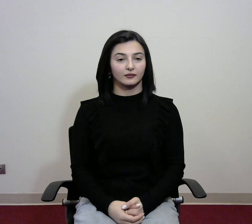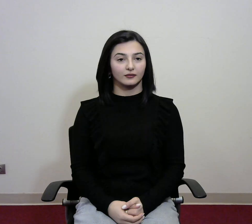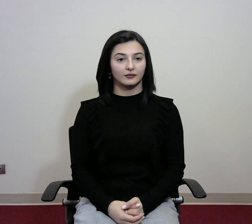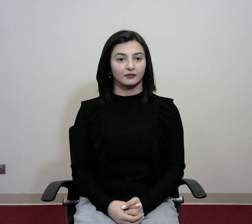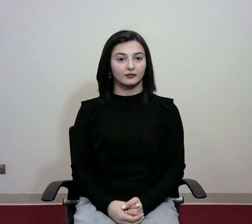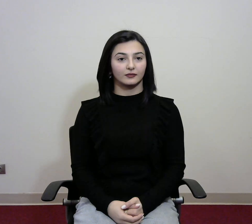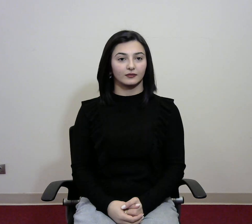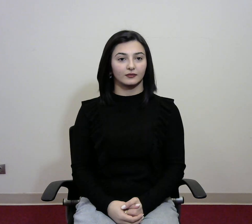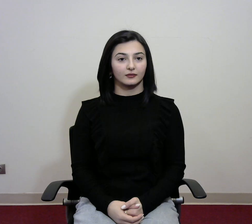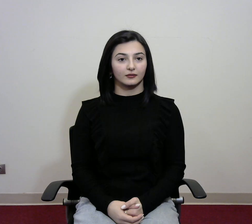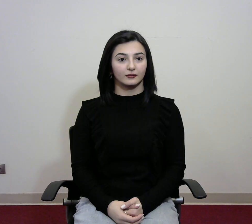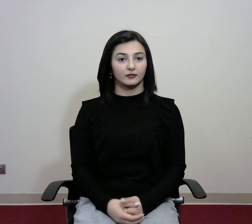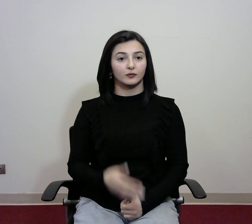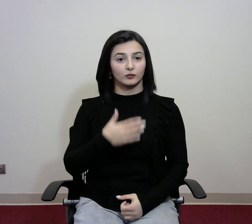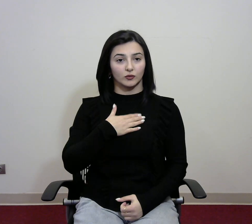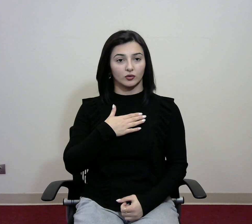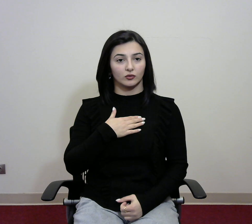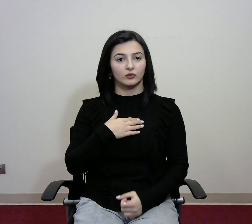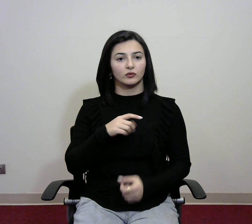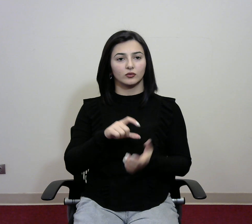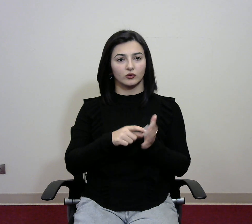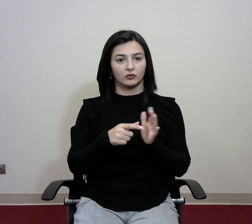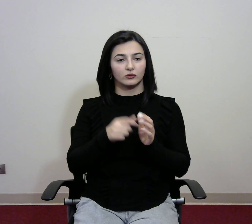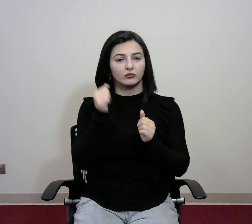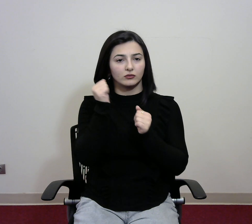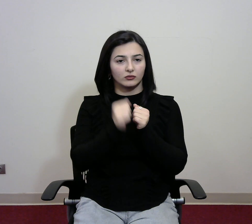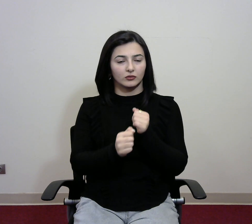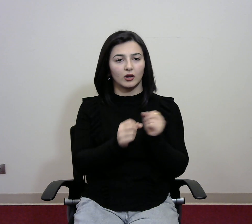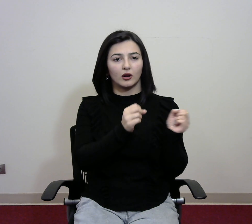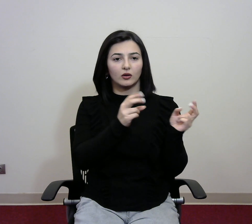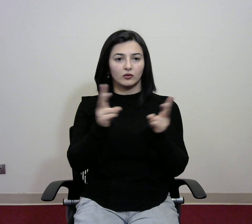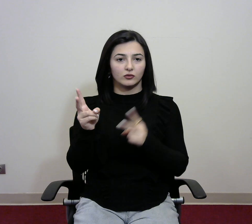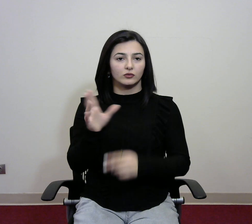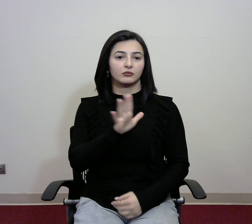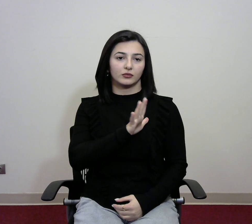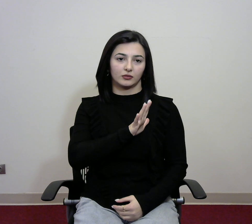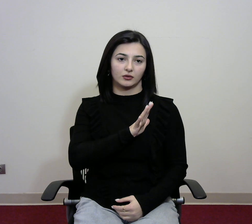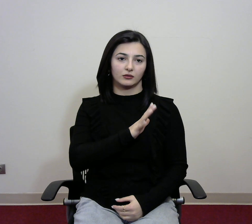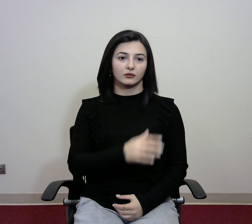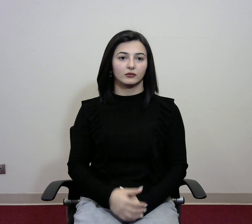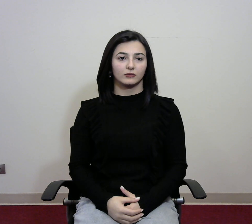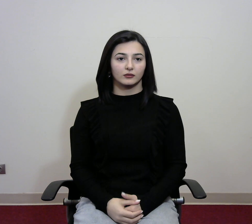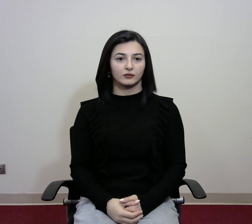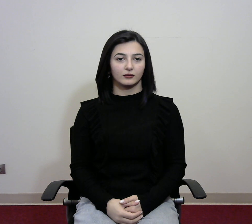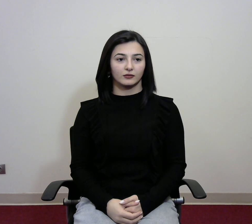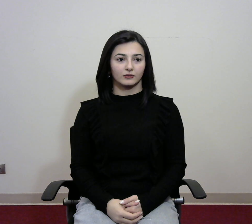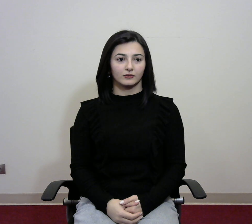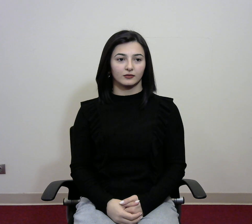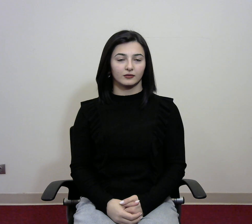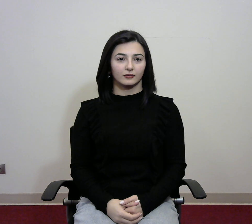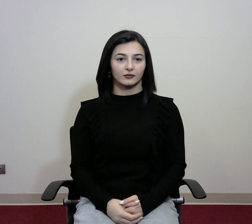Mənim otağım həmişə səliqəli olur